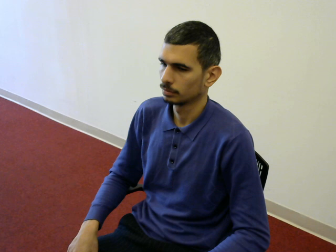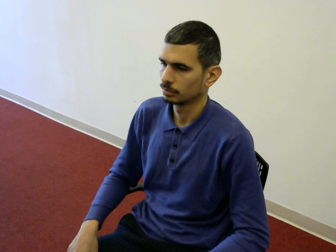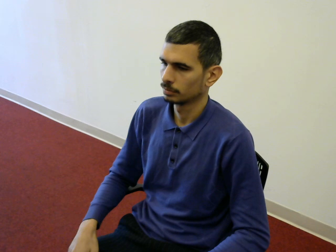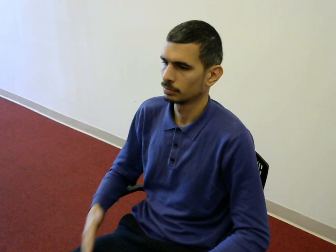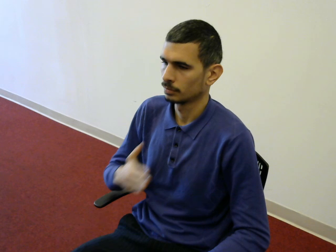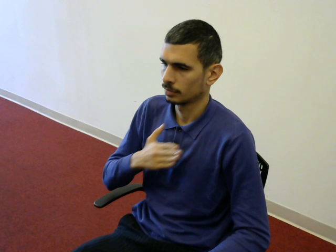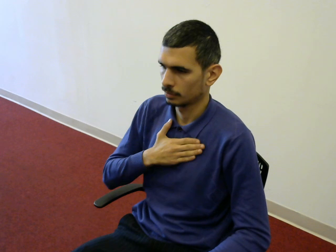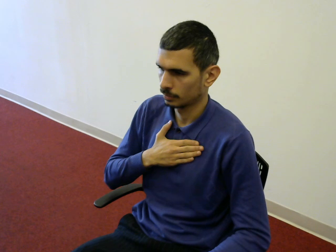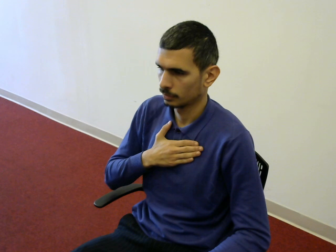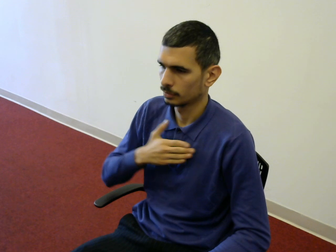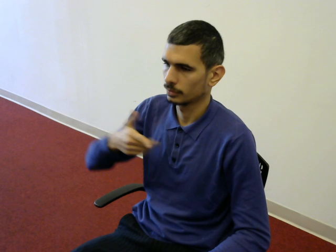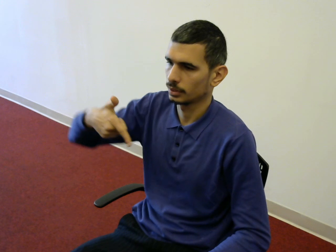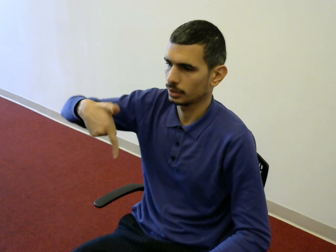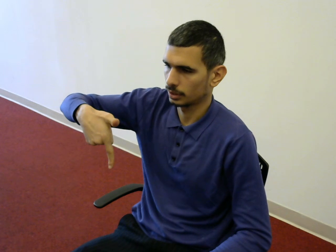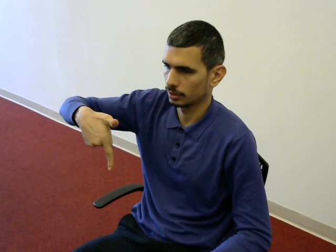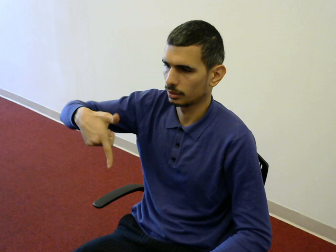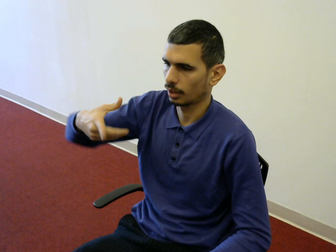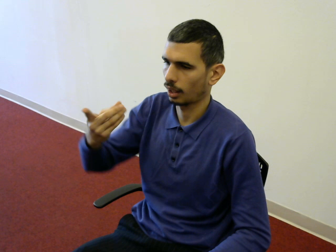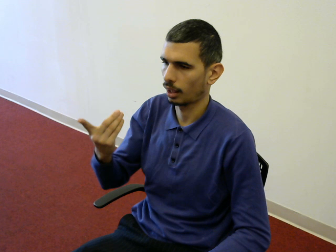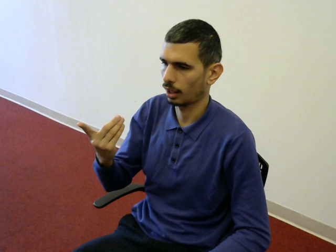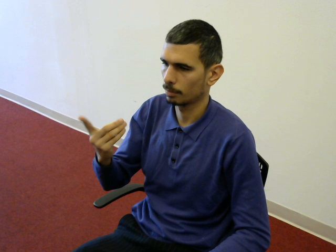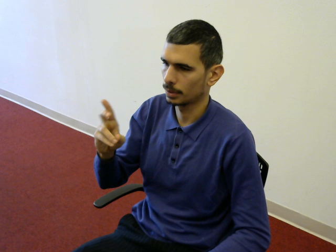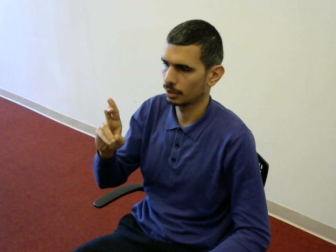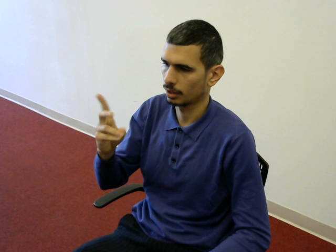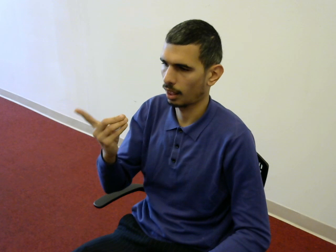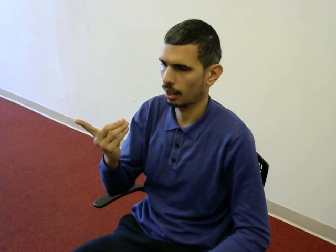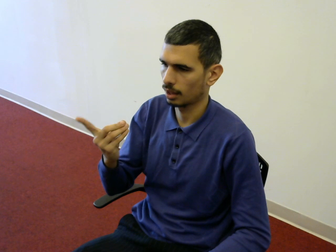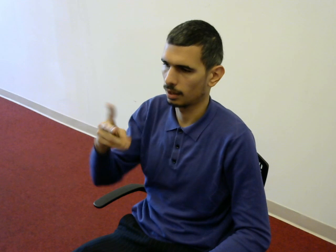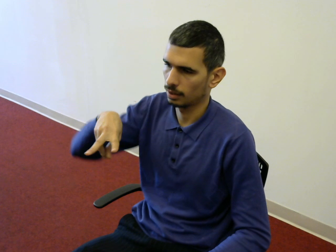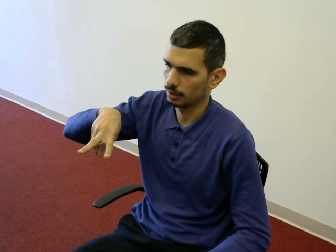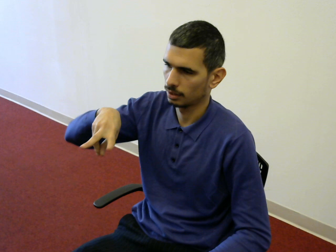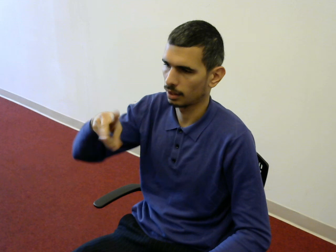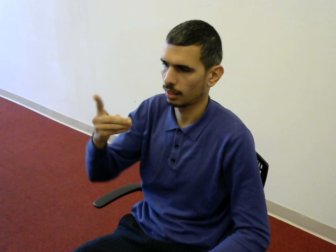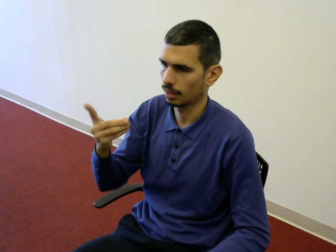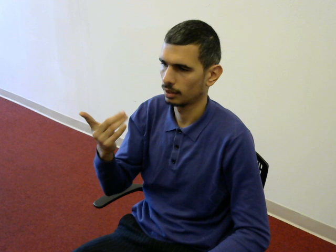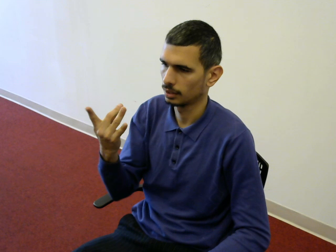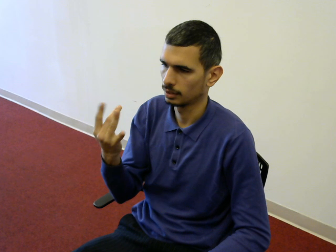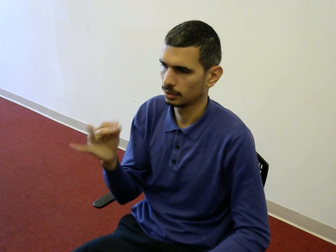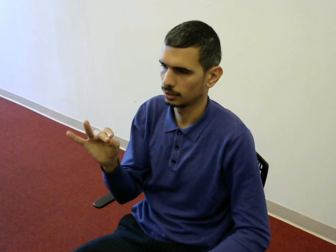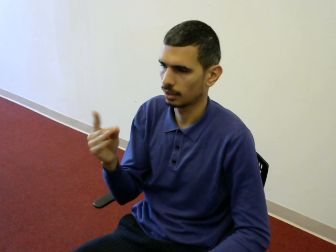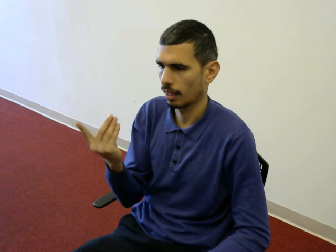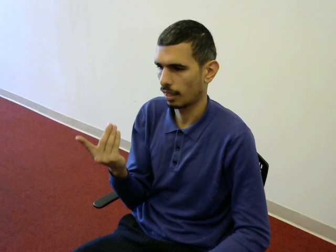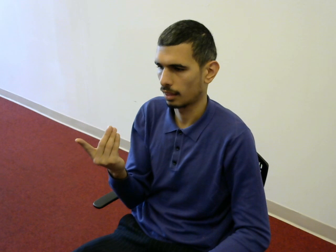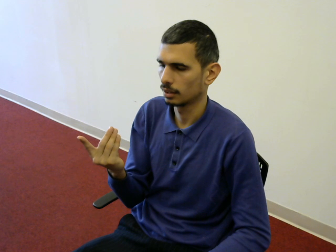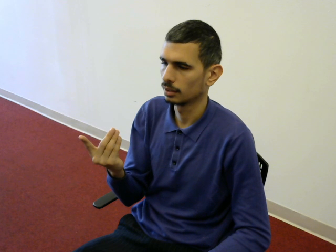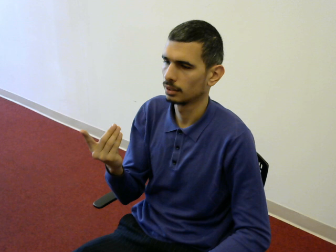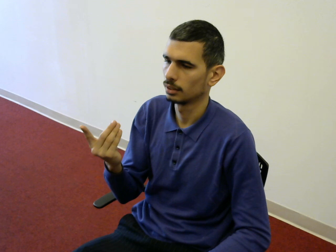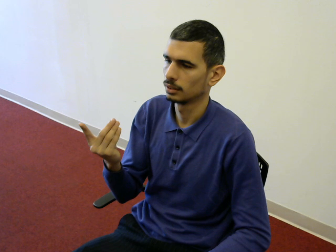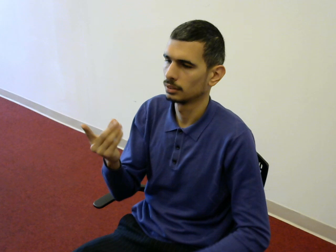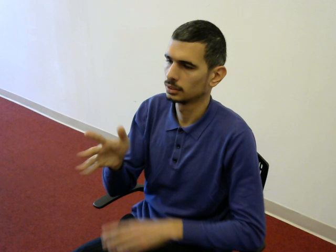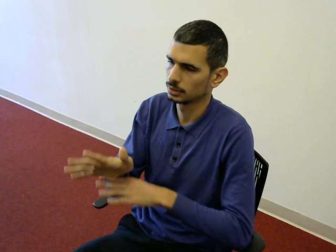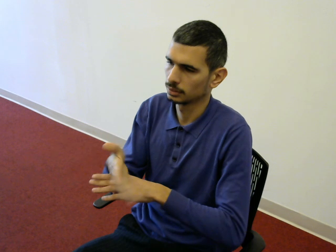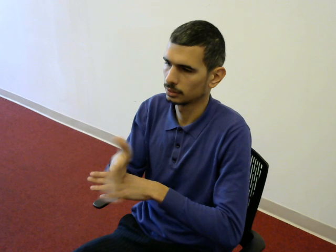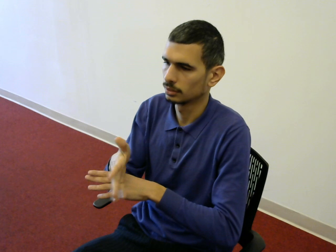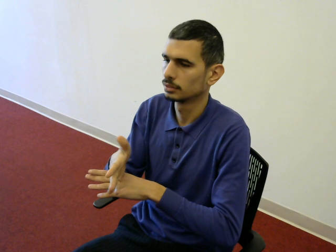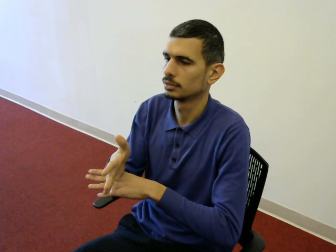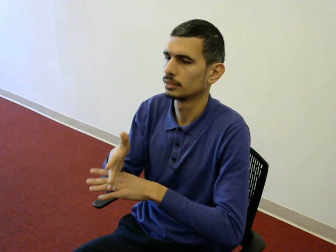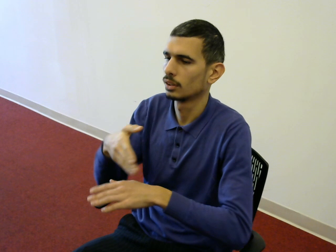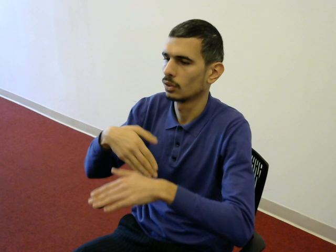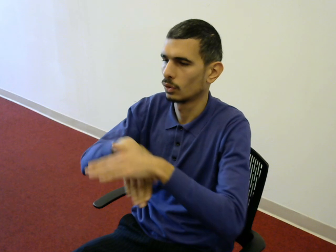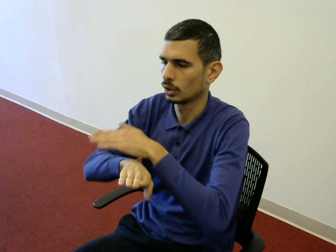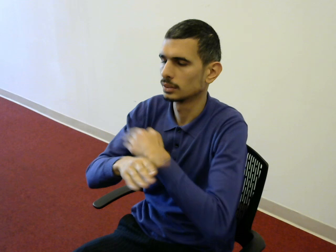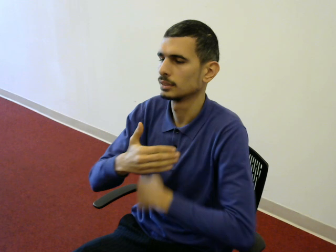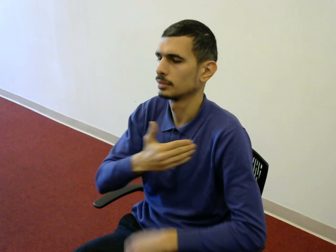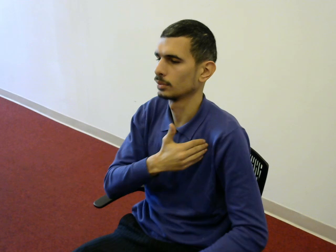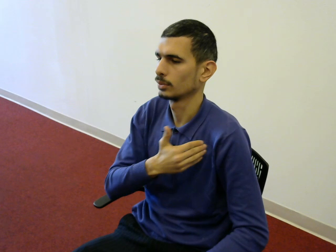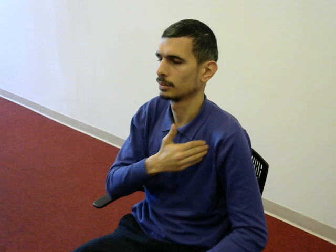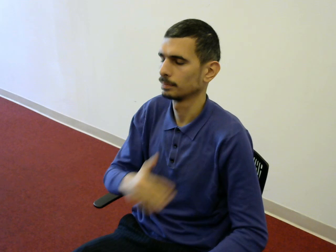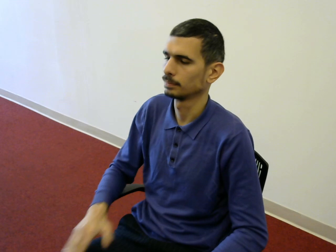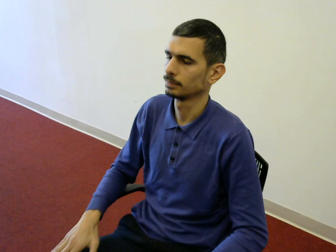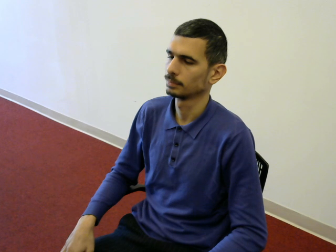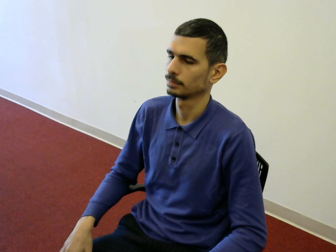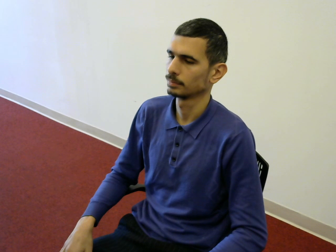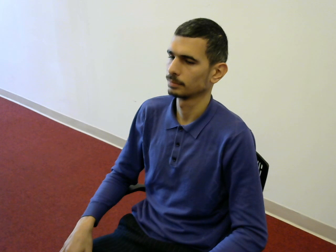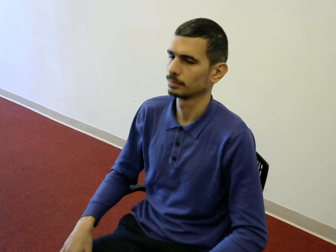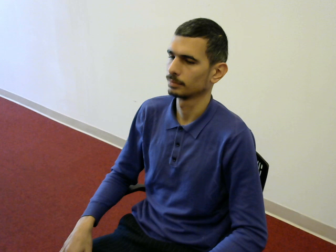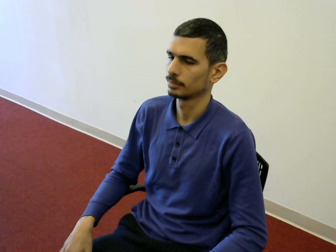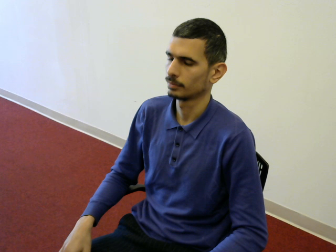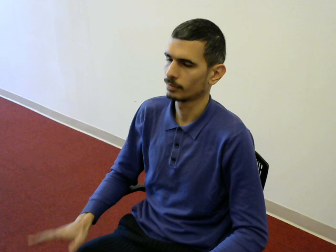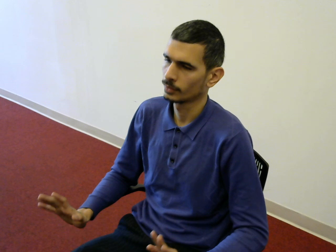Mən Qəbələyə gəzməyə getmək istəyirəm